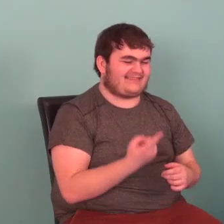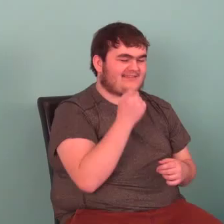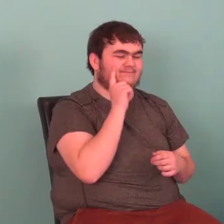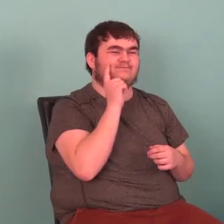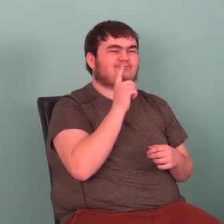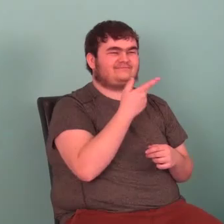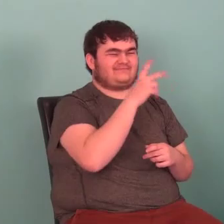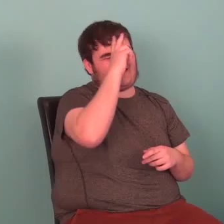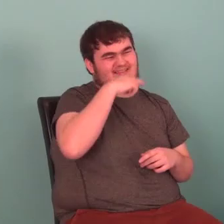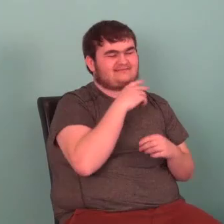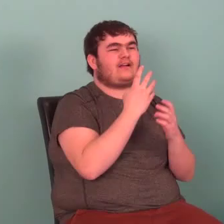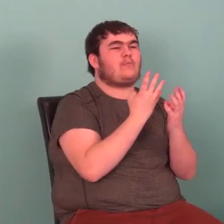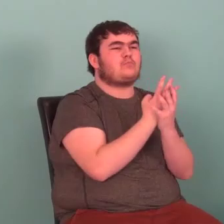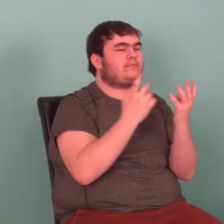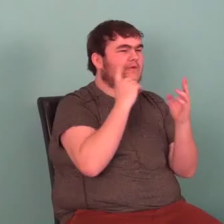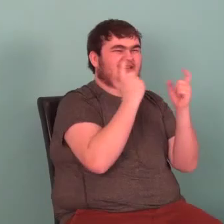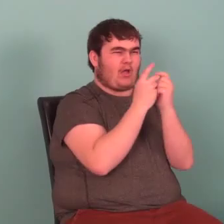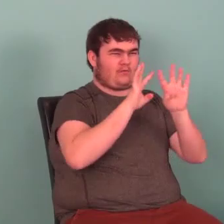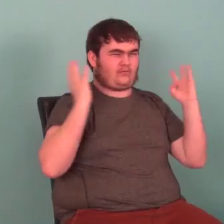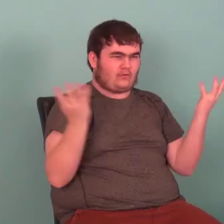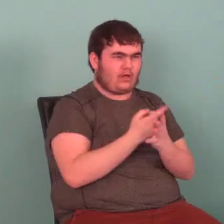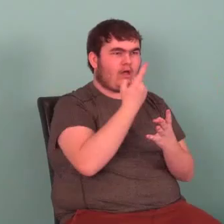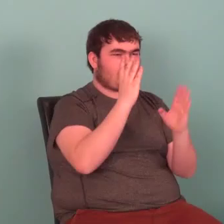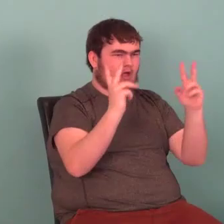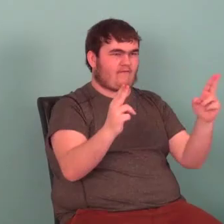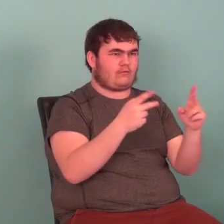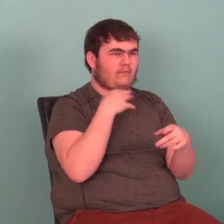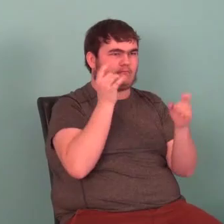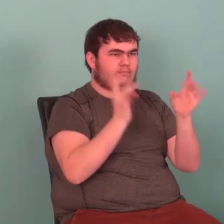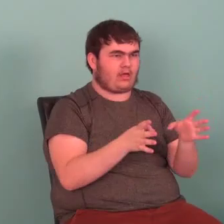Mężczyzna - tata i płot, który jest cały, poza wyciętym kawałkiem.